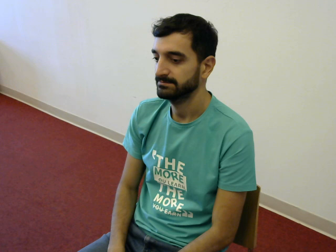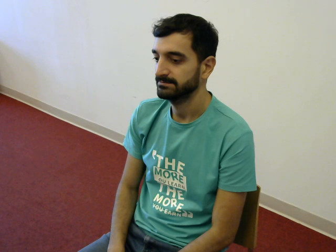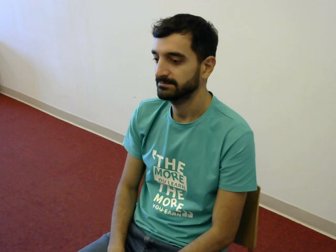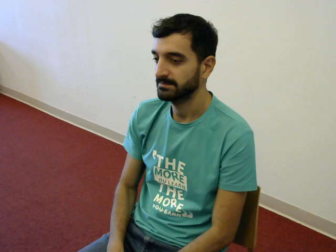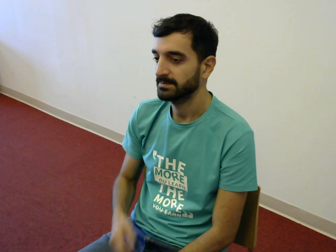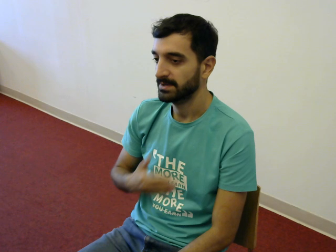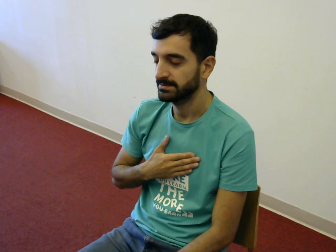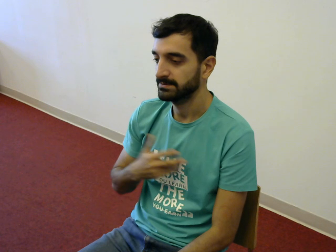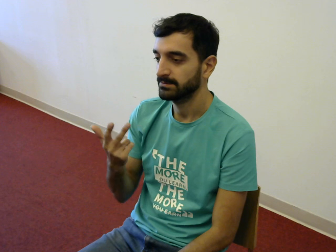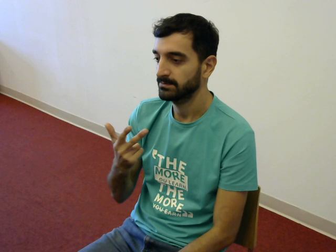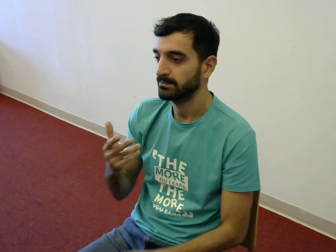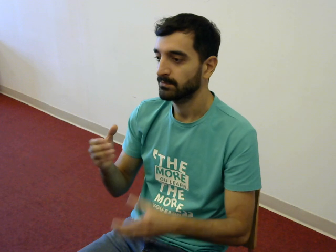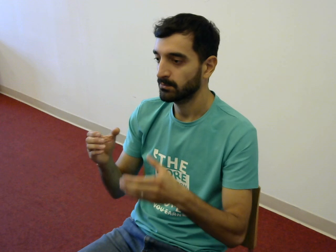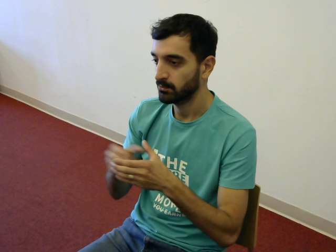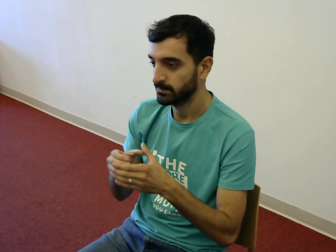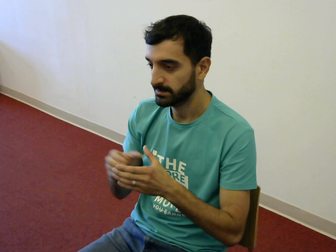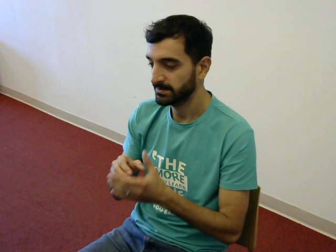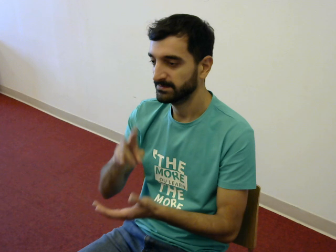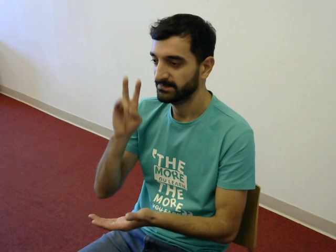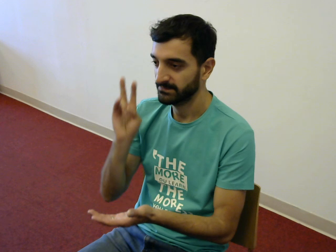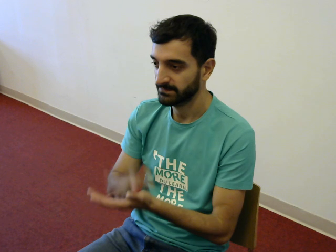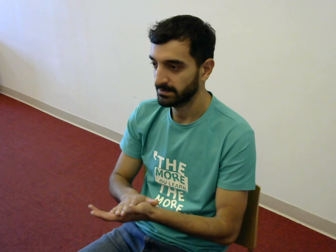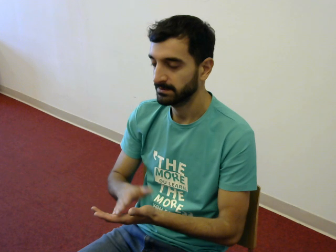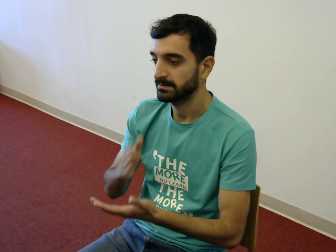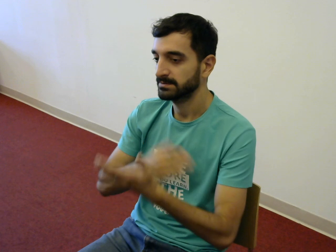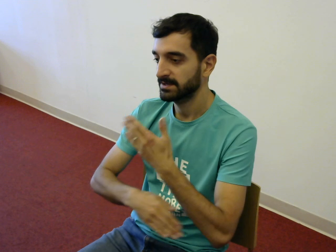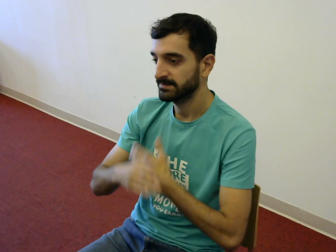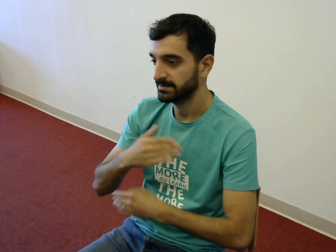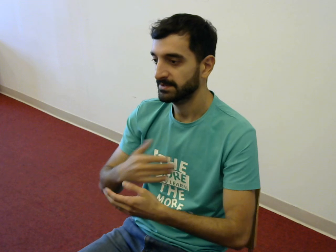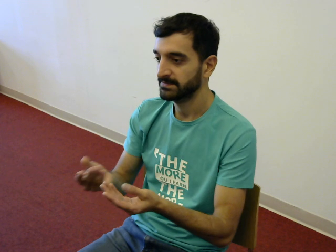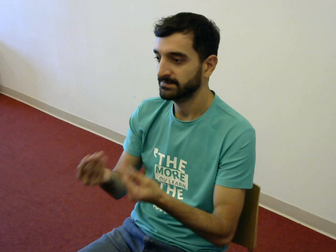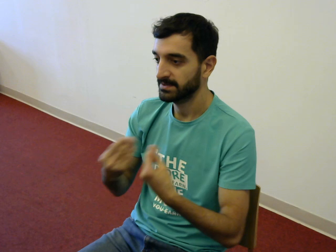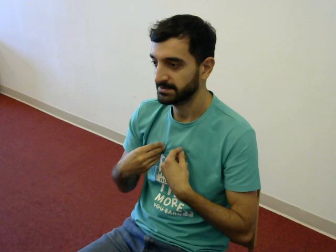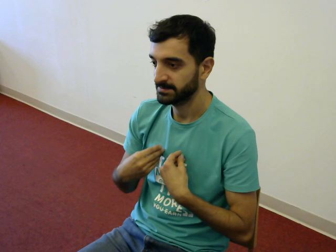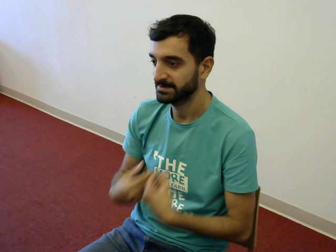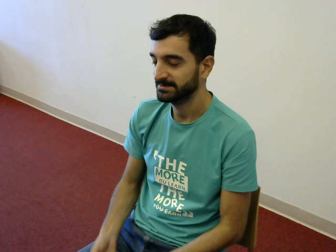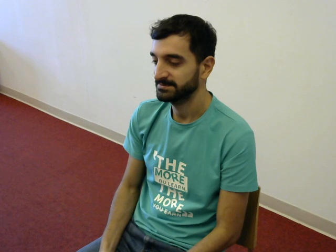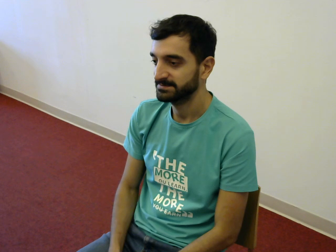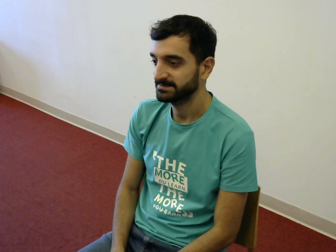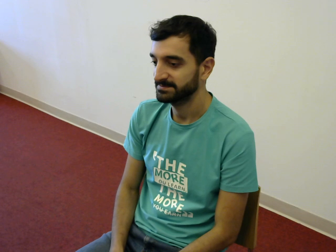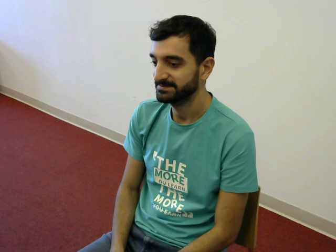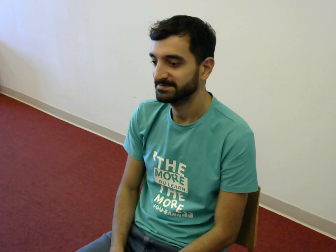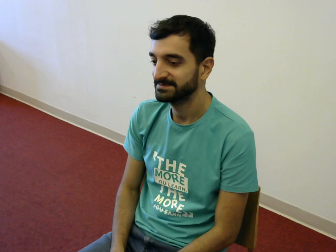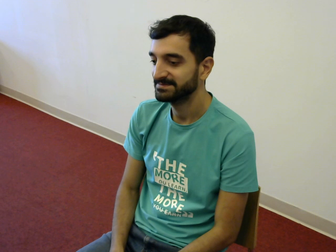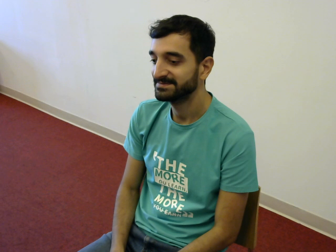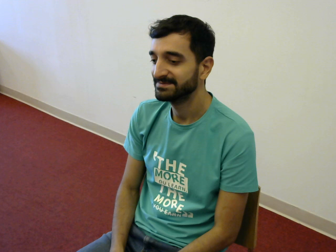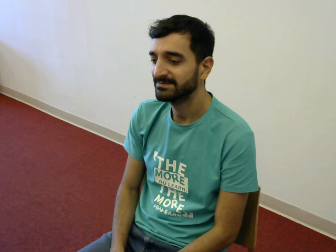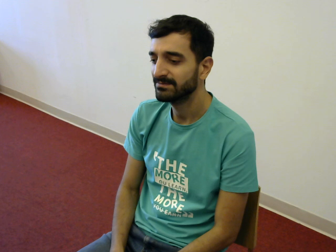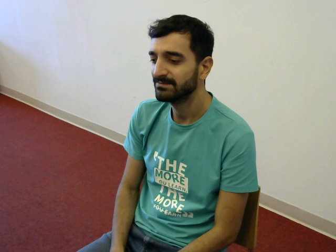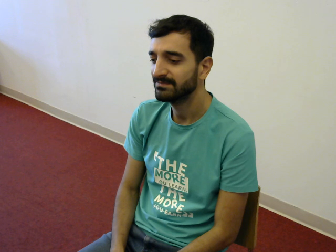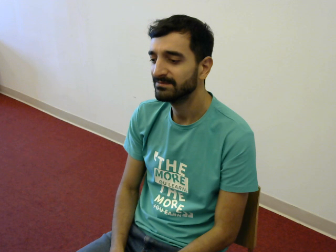Mənə III dərəcə müddətsiz əlillik verilib